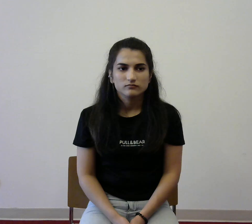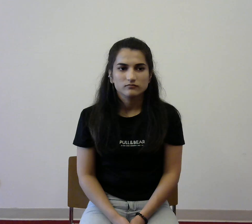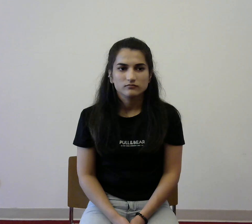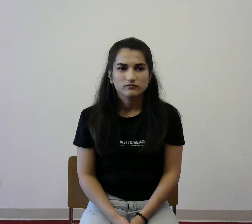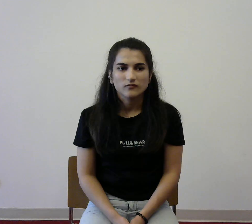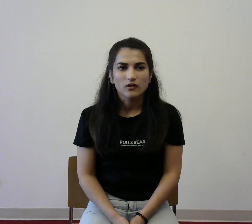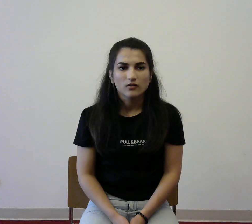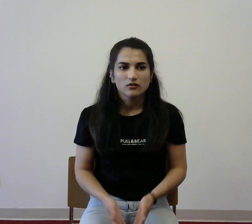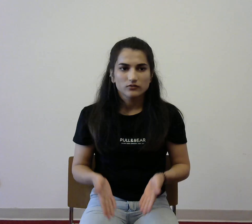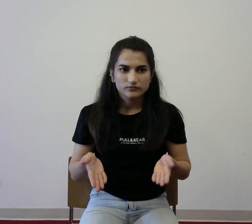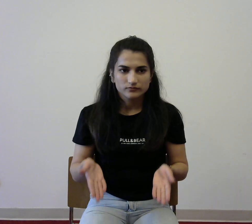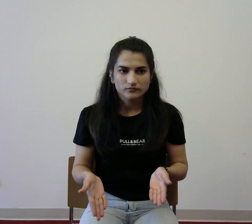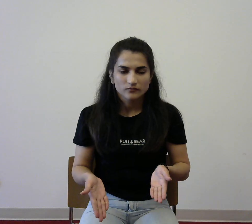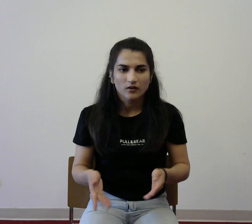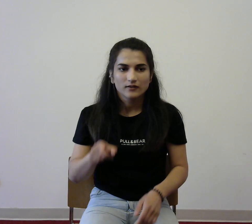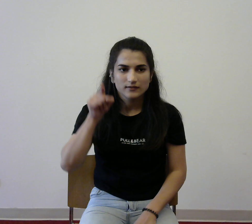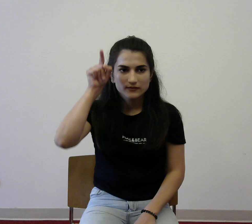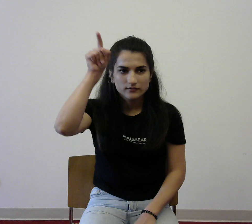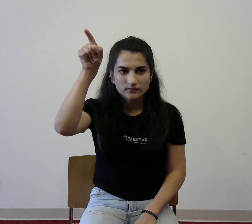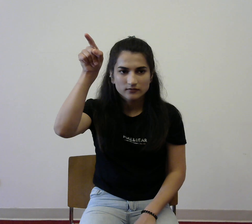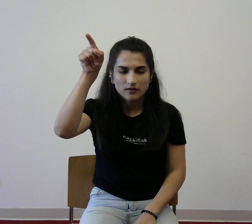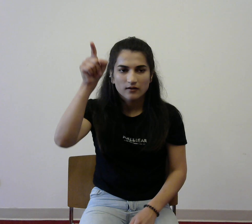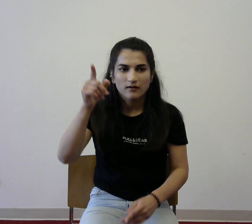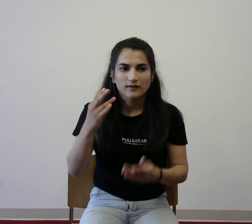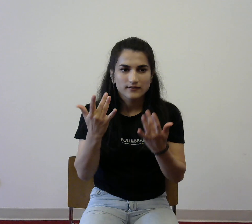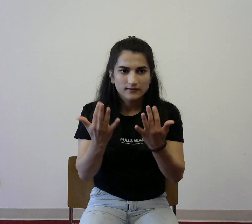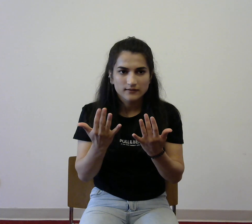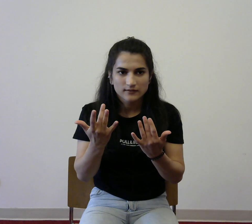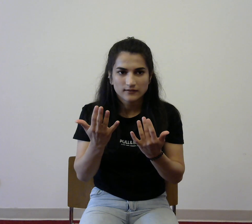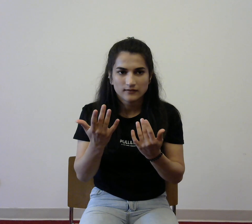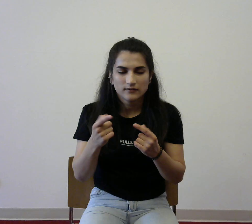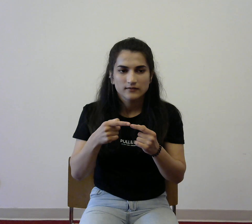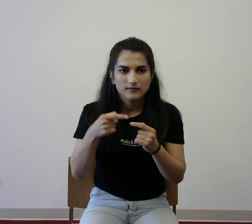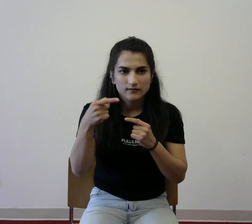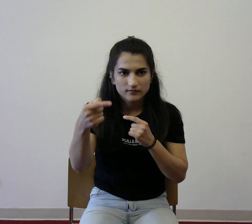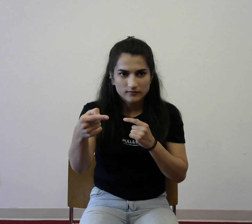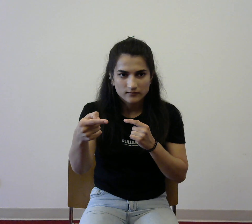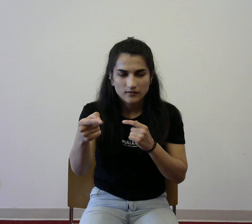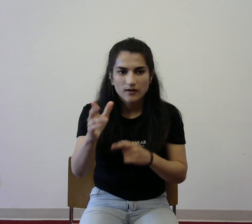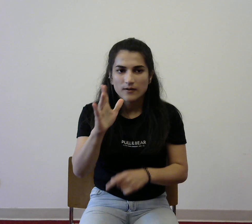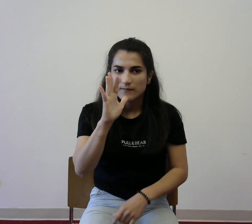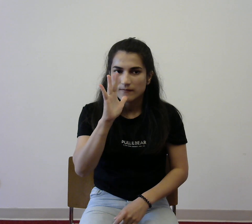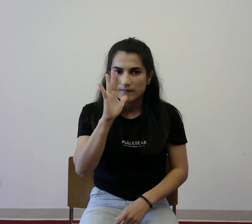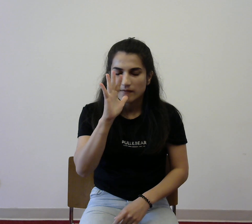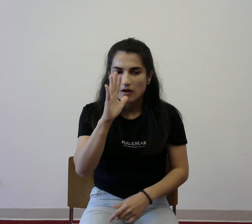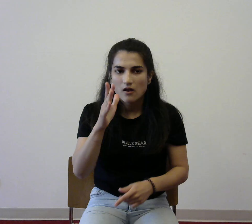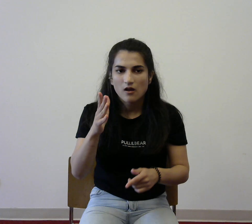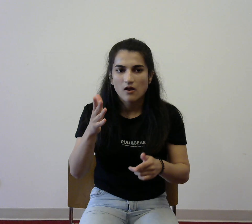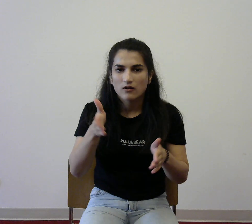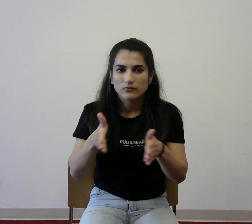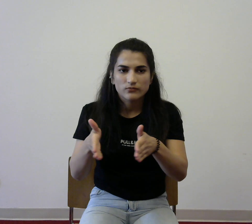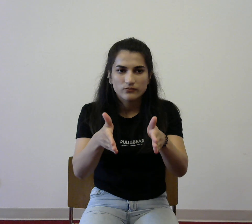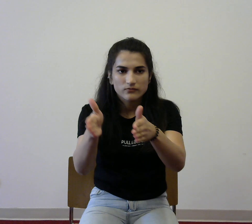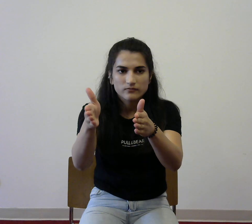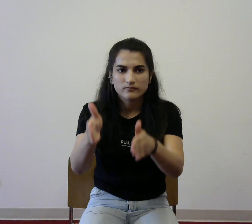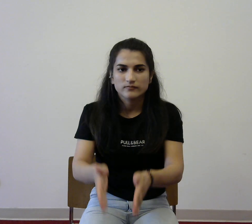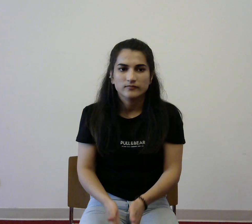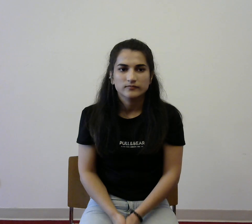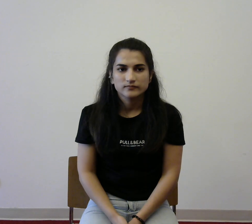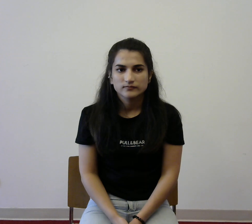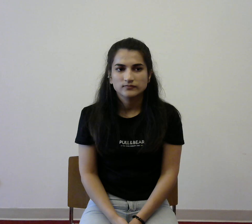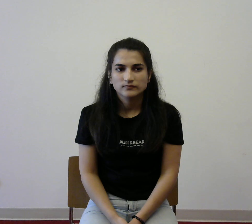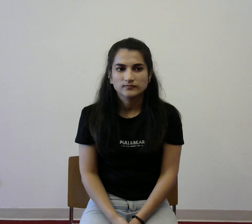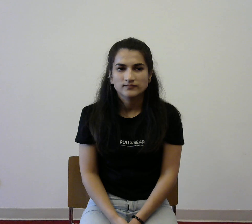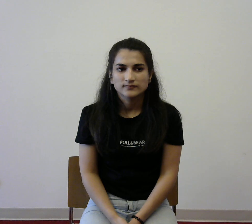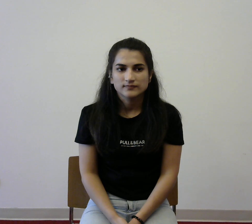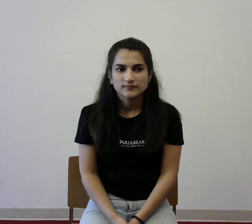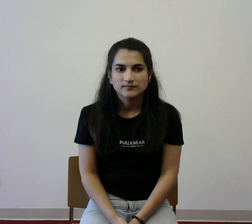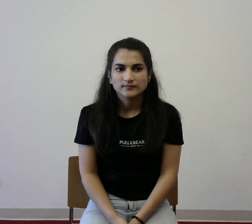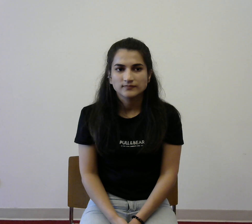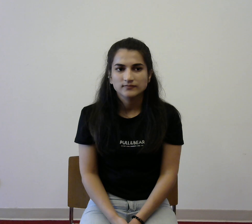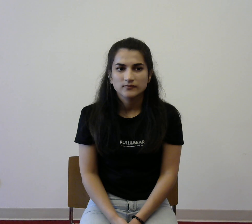Burdan oraya nə qədər vaxt yoldur?